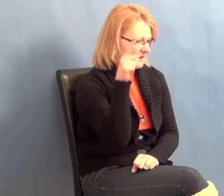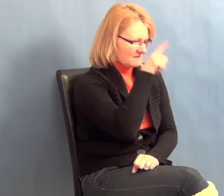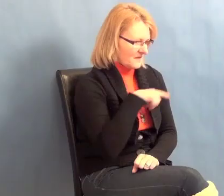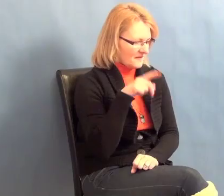Nie wolno.